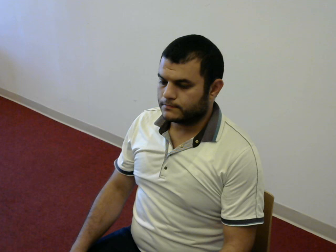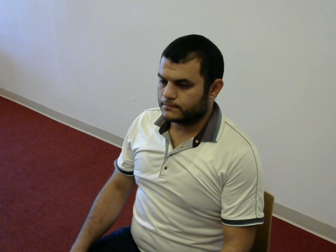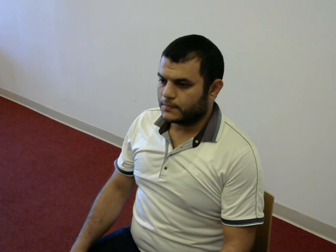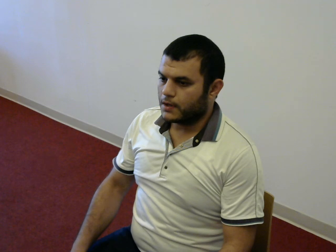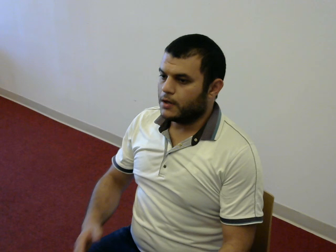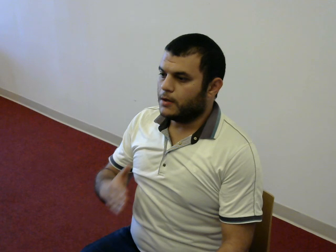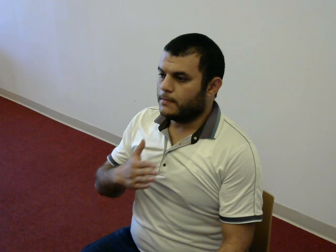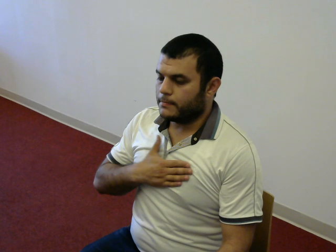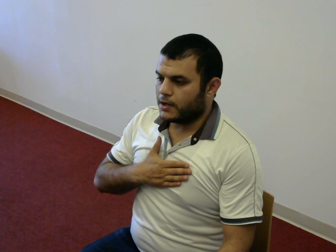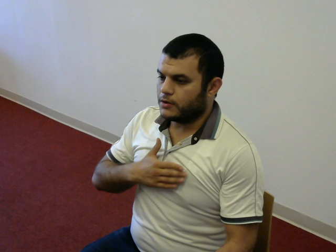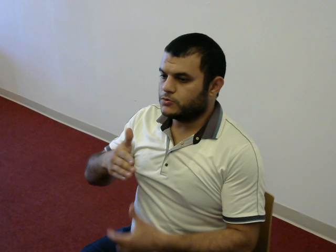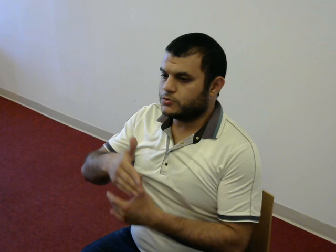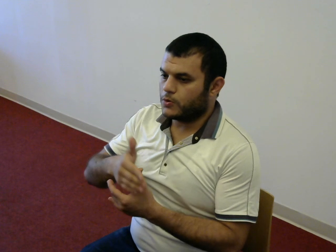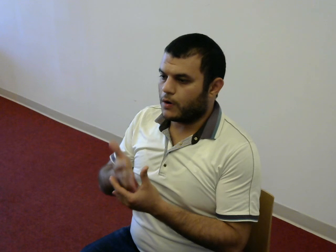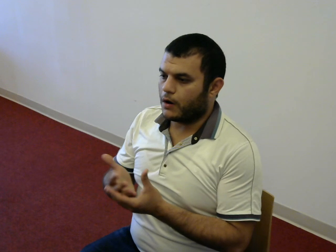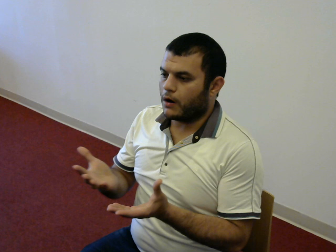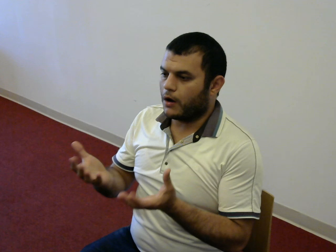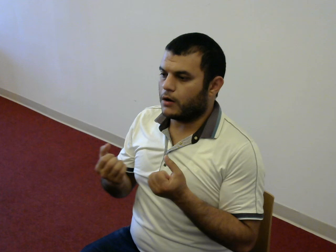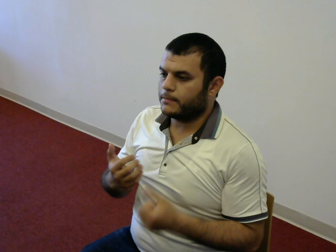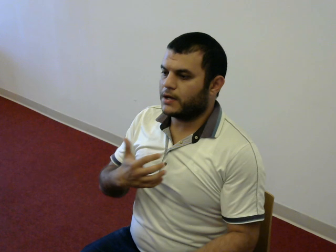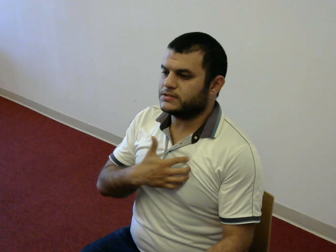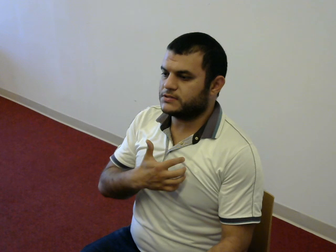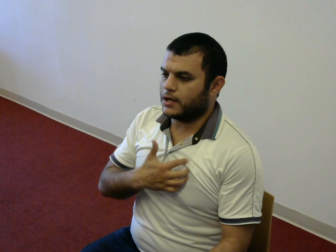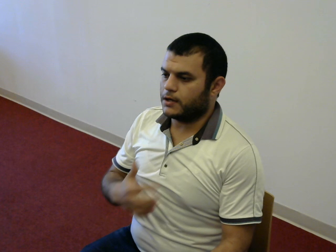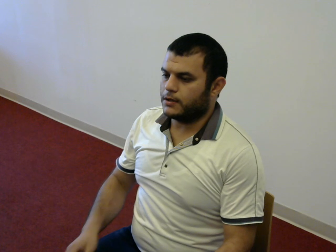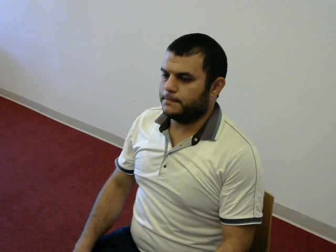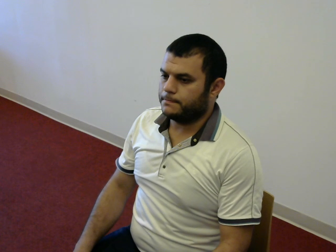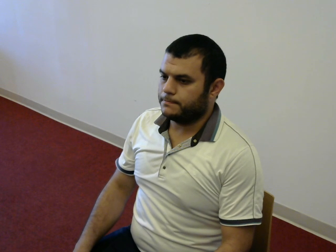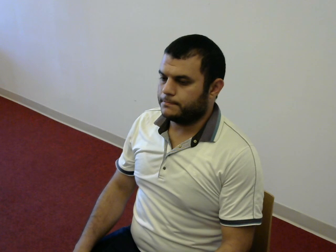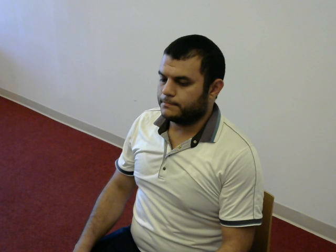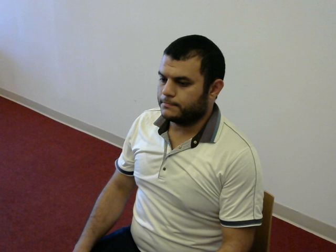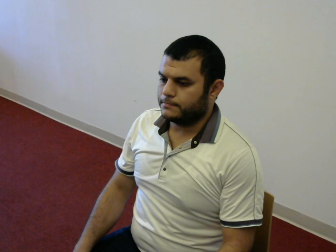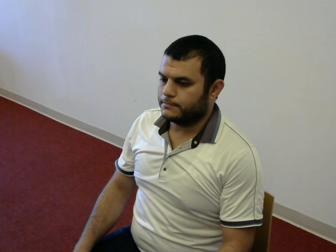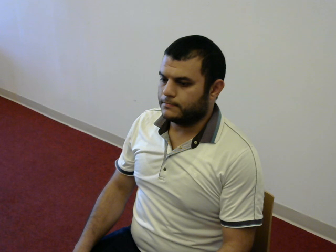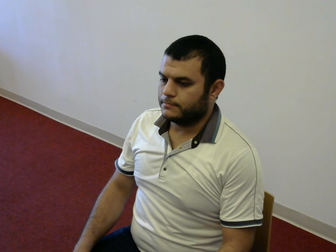Mən çörək almaq istəyirəm